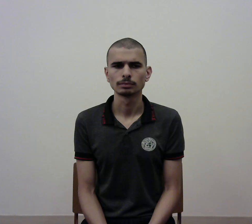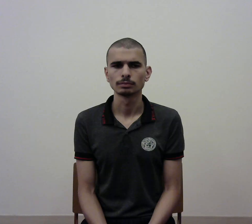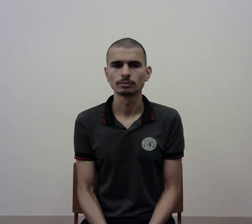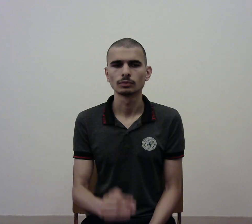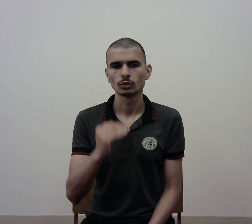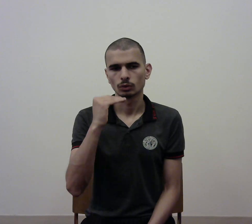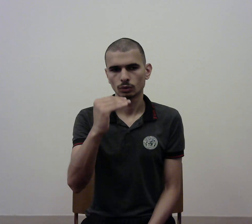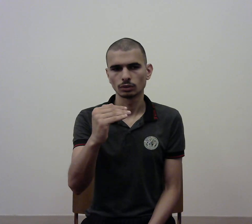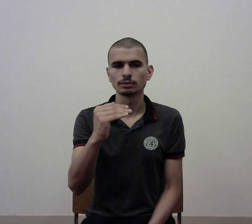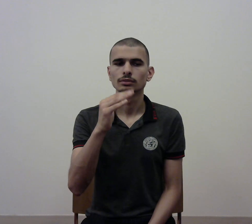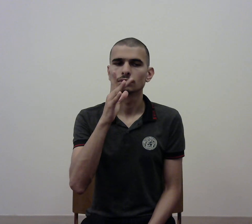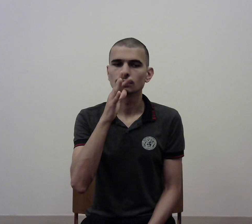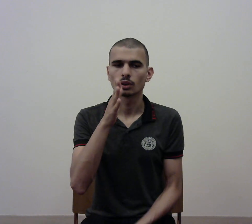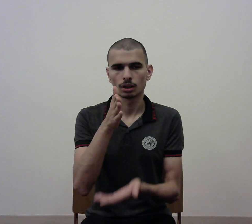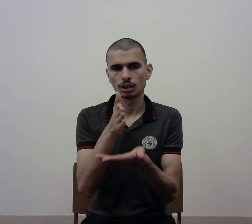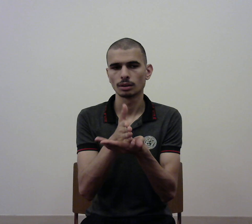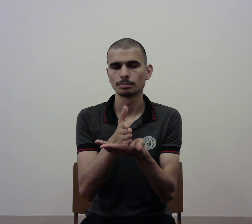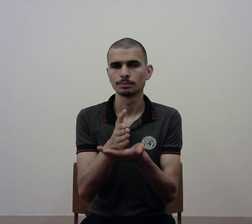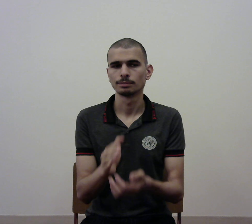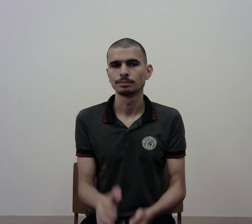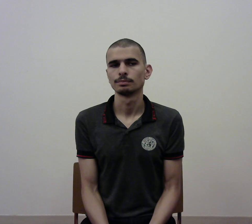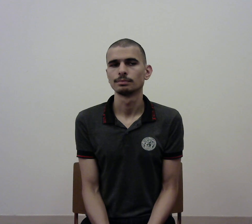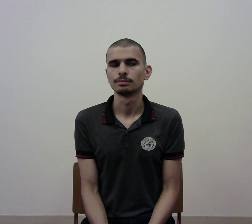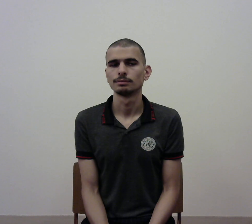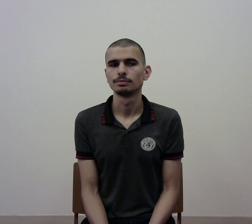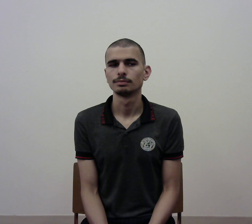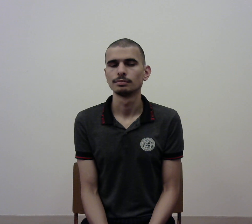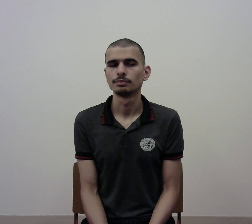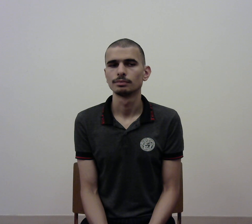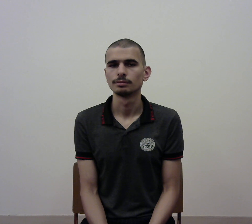Sizin vaxtınız var?